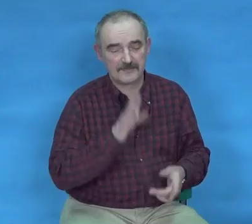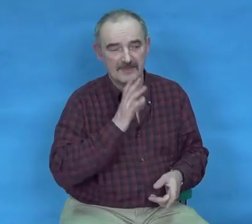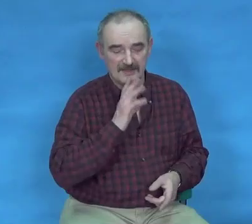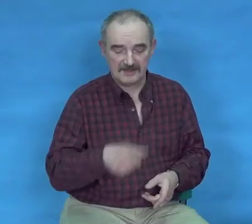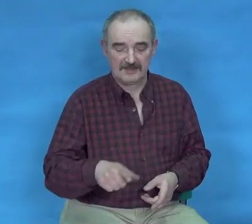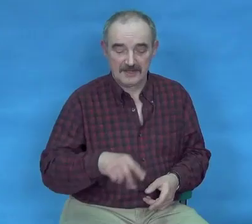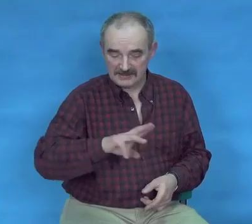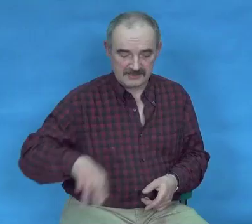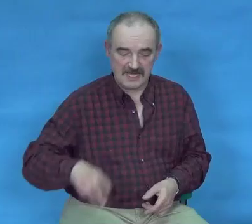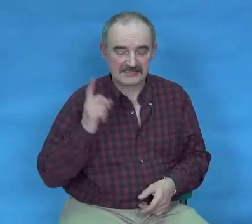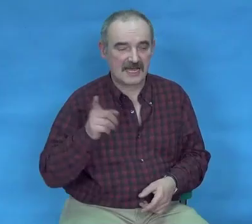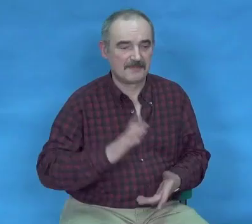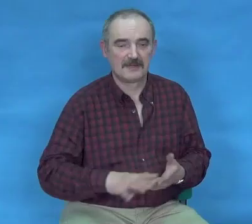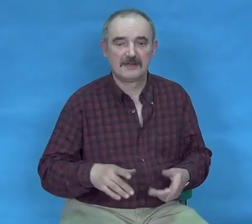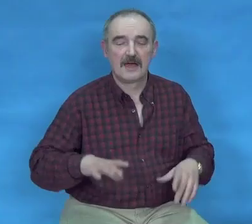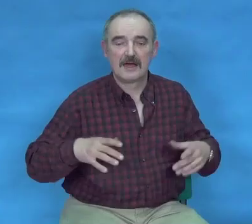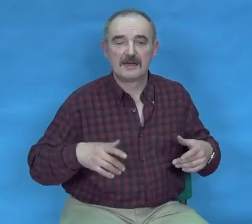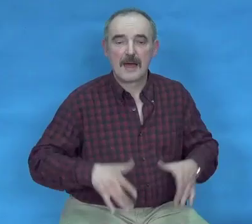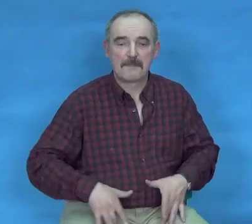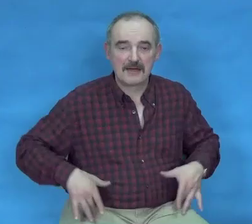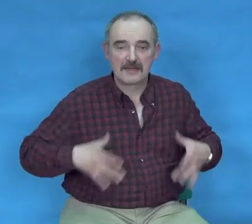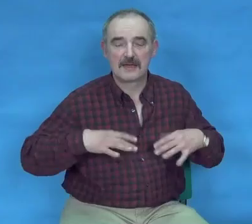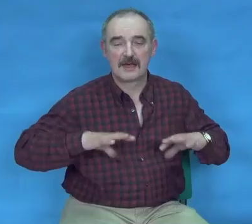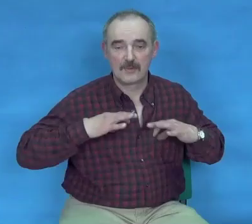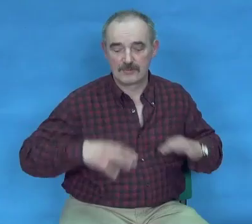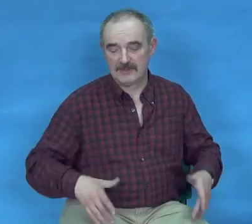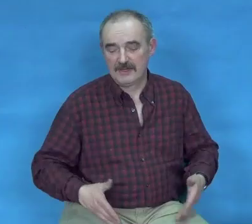Chyba przekreślenie oznacza, że nie wolno wchodzić bez majtek i biustonosza.